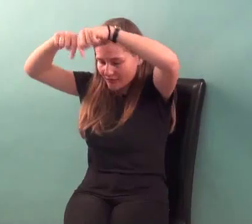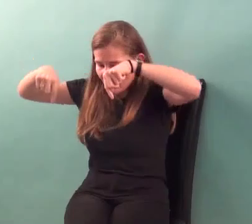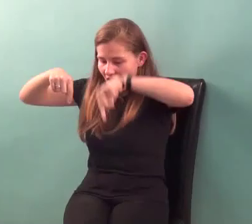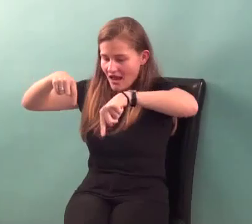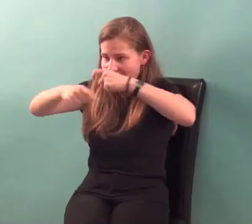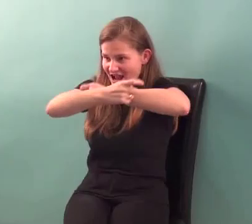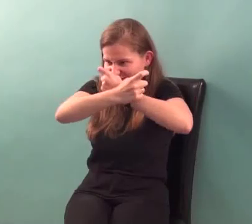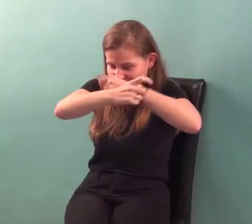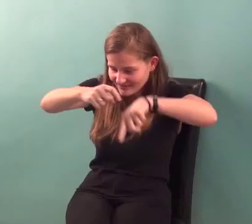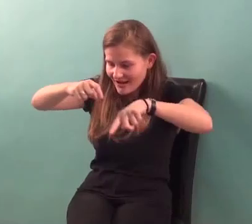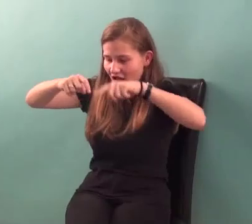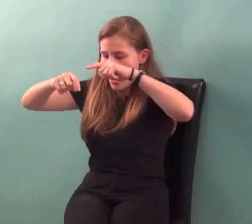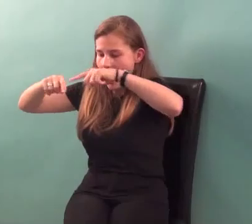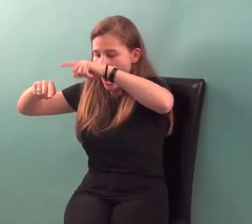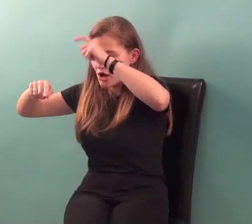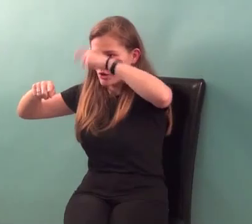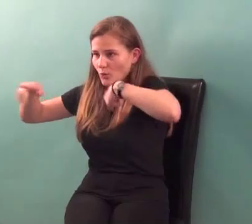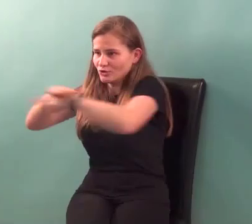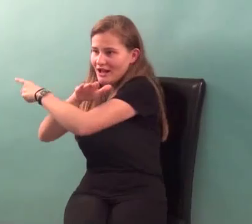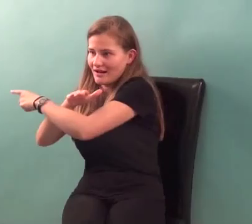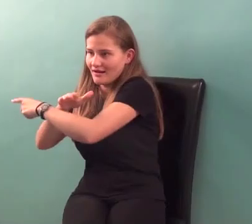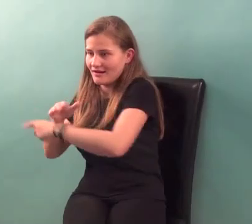Jedna strzałka wskazuje szkielet, a druga mówi, że trzeba uciekać.